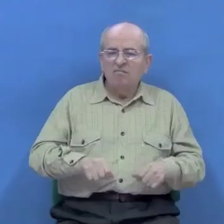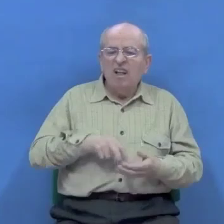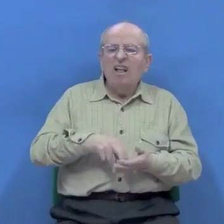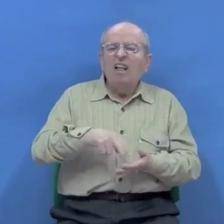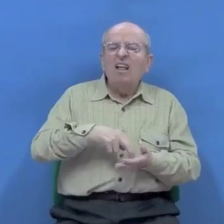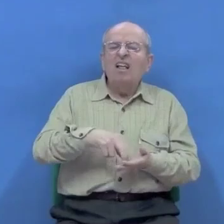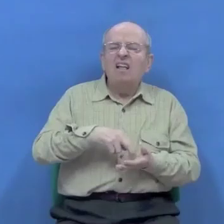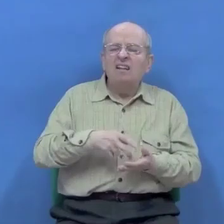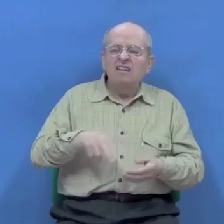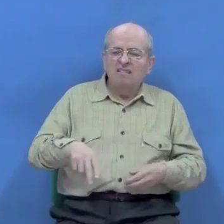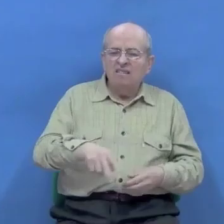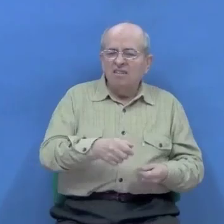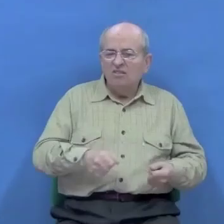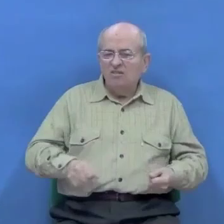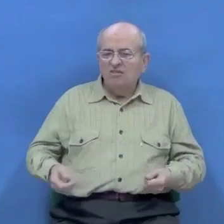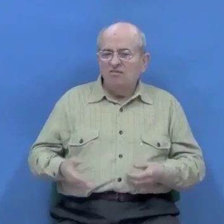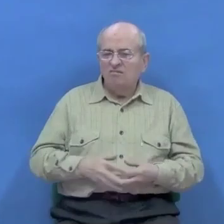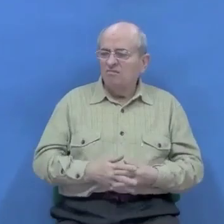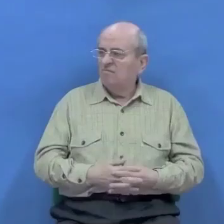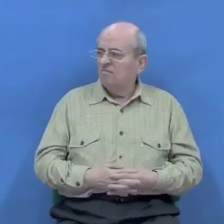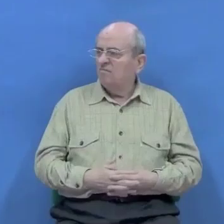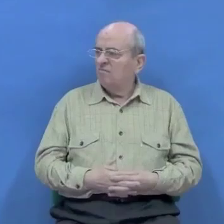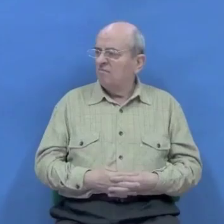Nie chce im się iść i nosić.